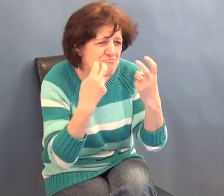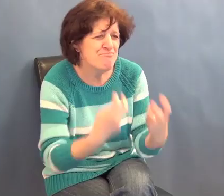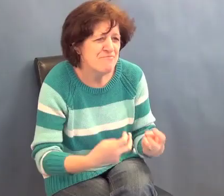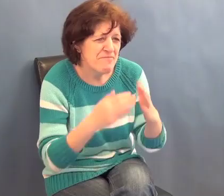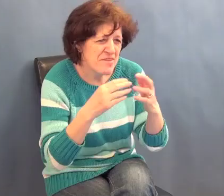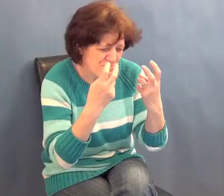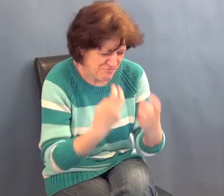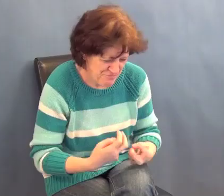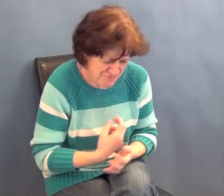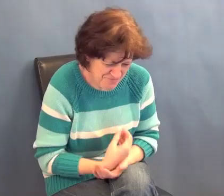Ja w domu będę siedziała.